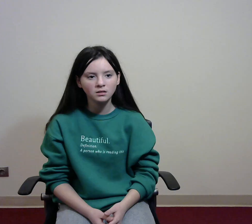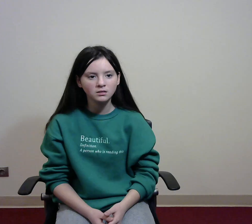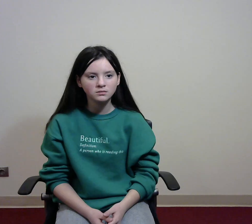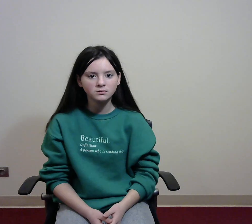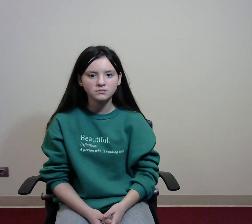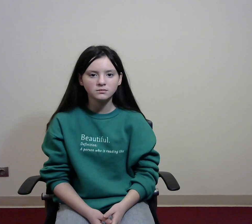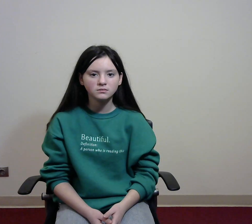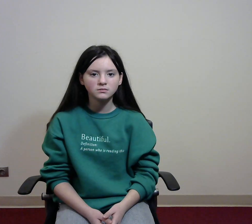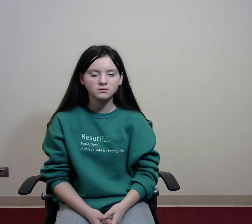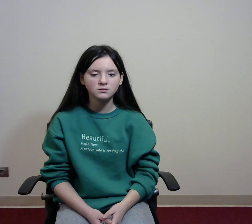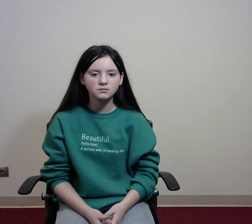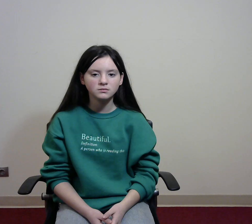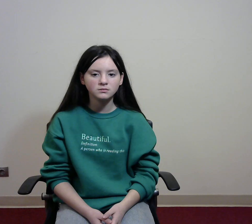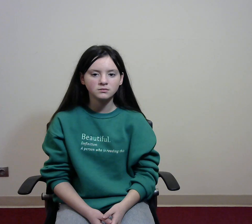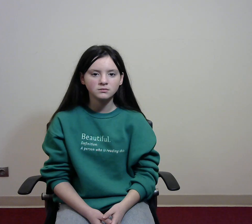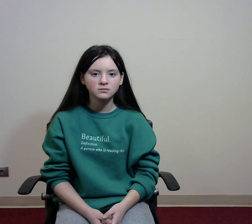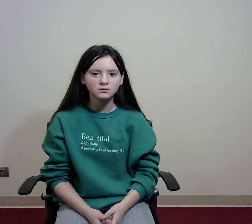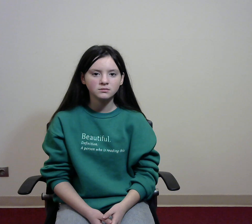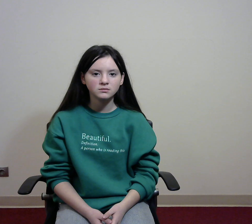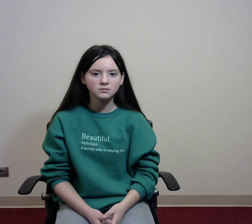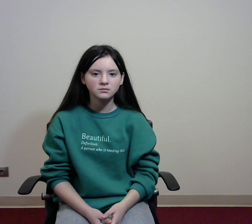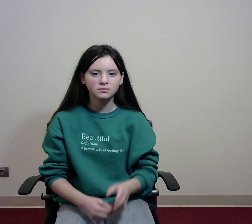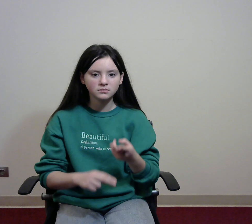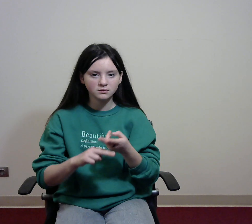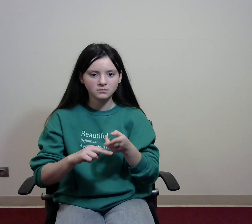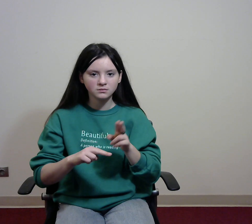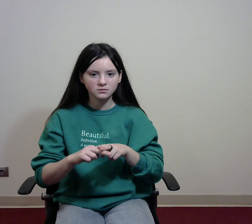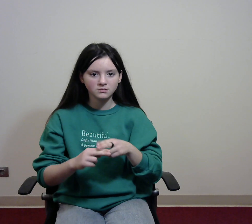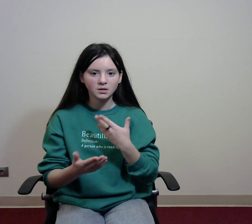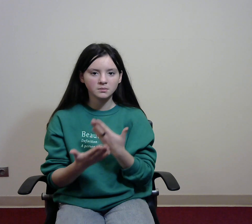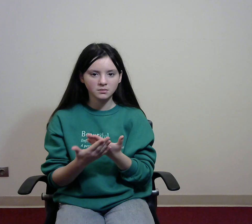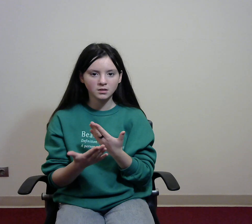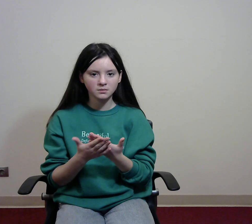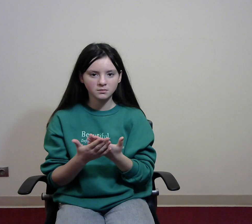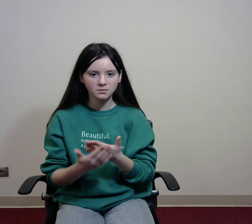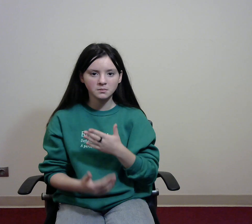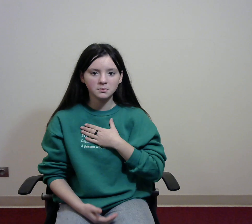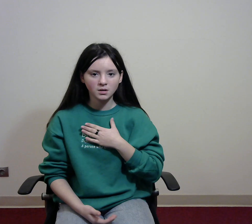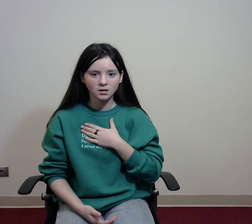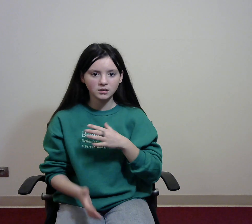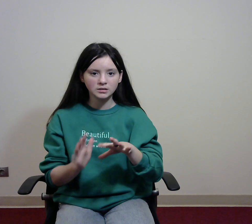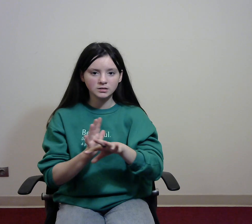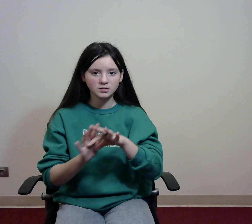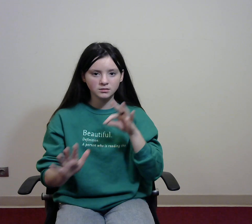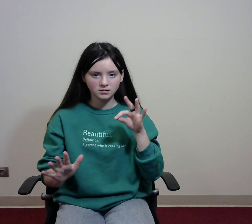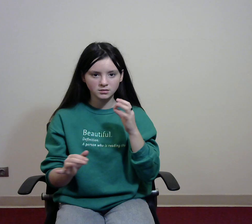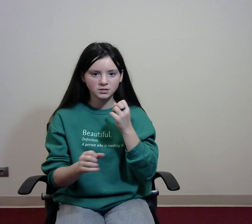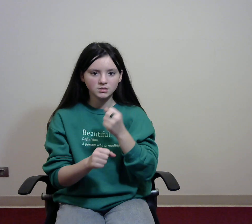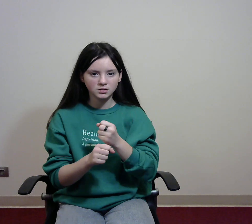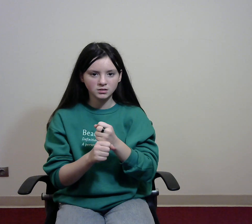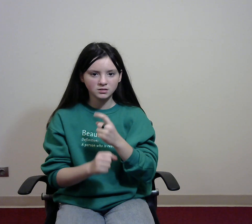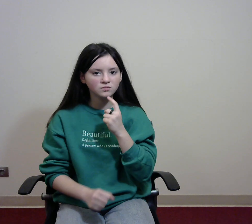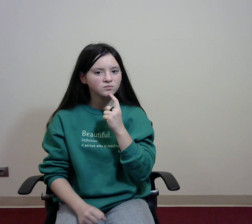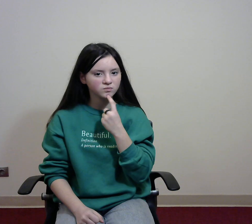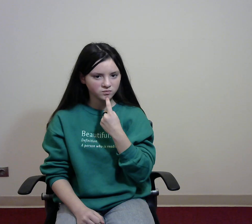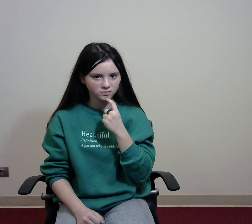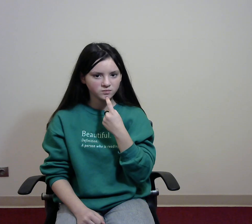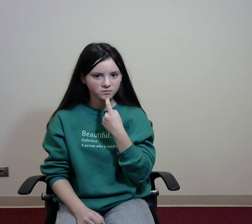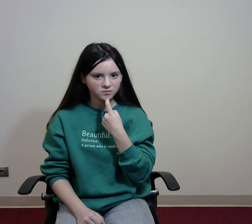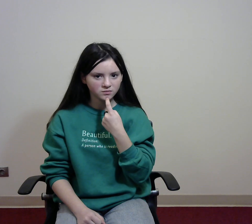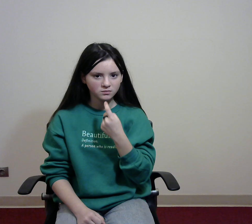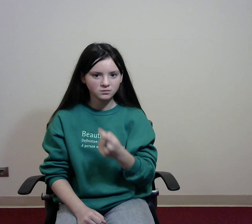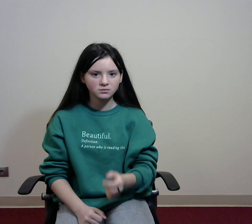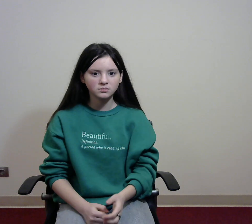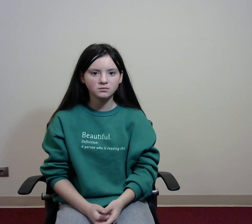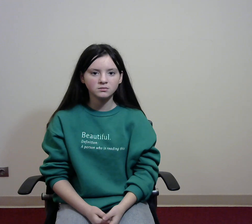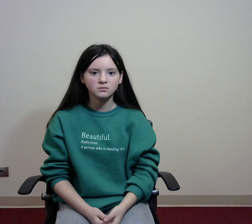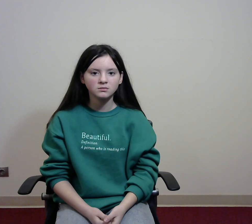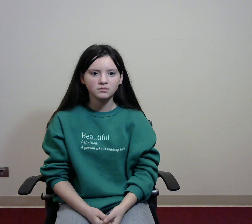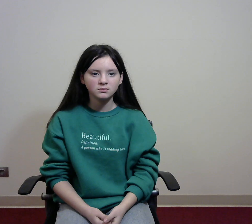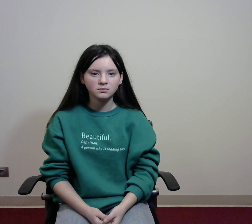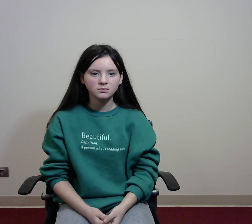Bu məsələdə mənə seçim etmək çətindir